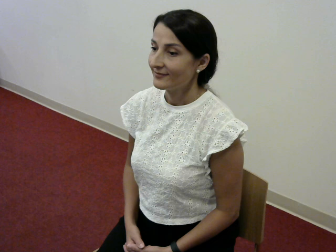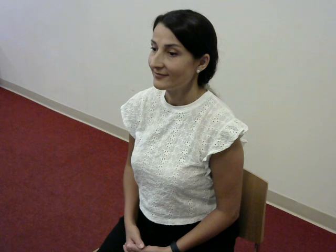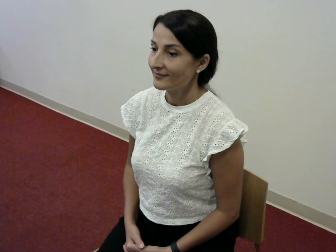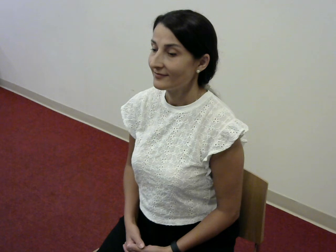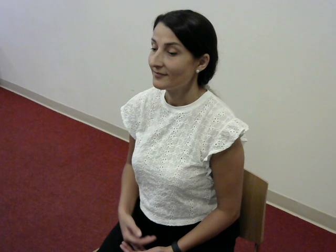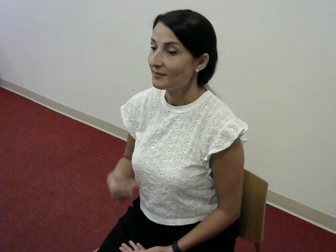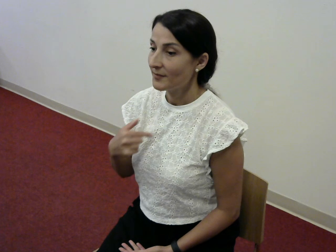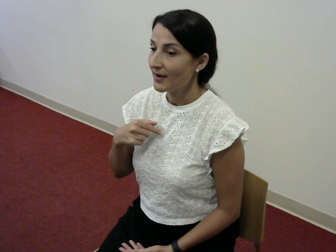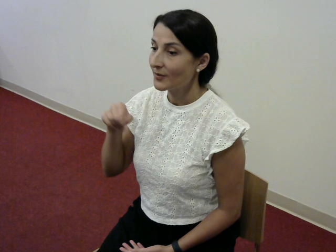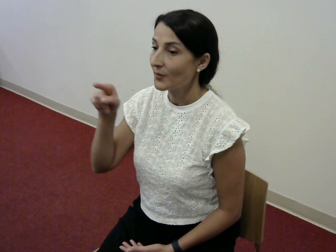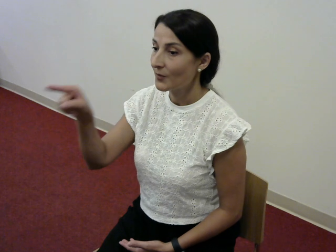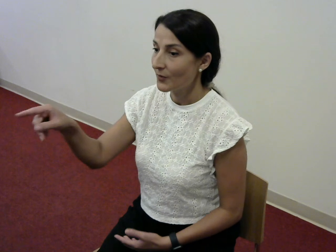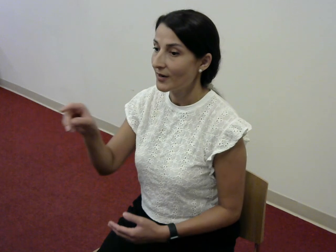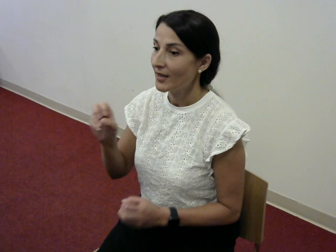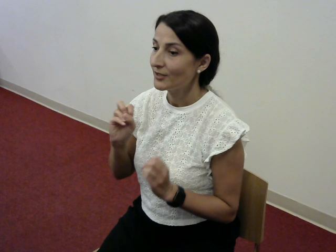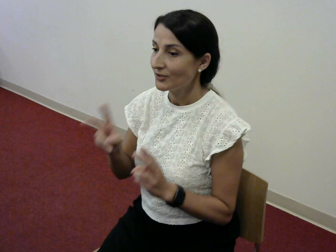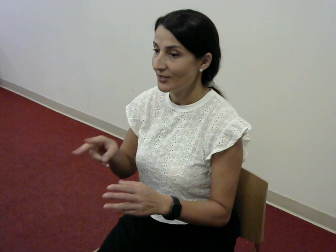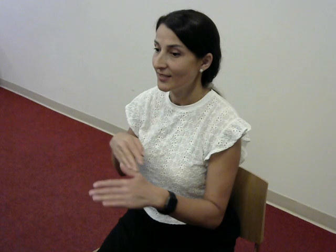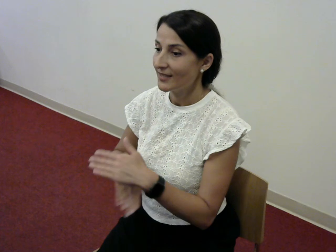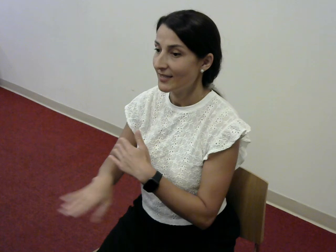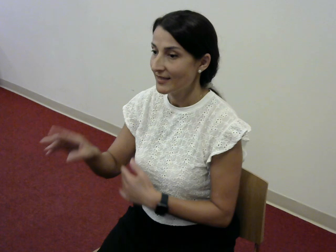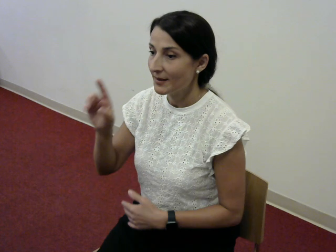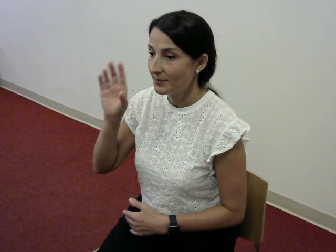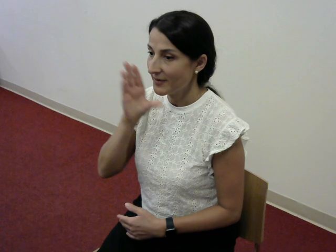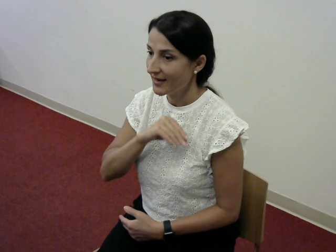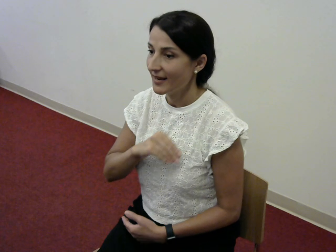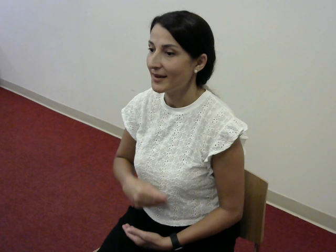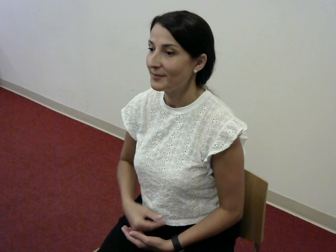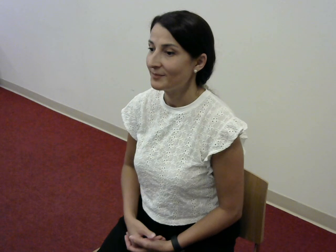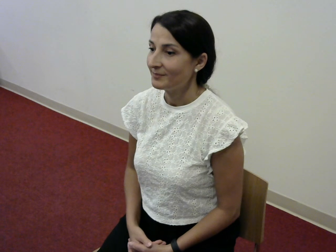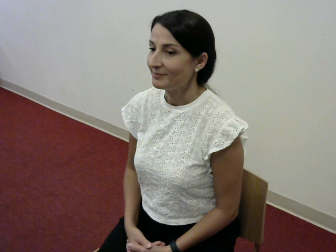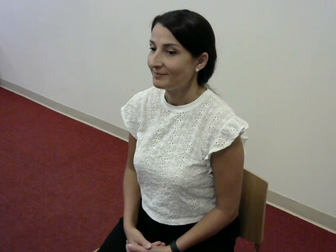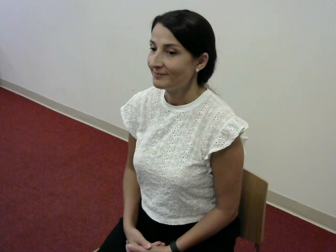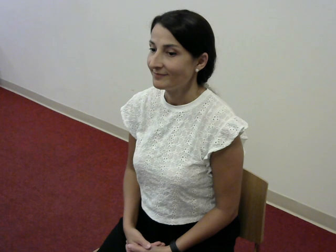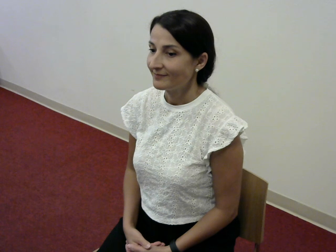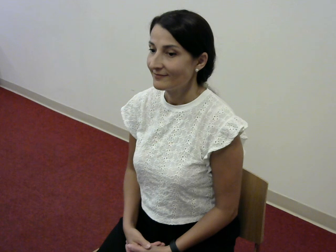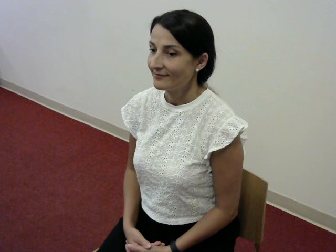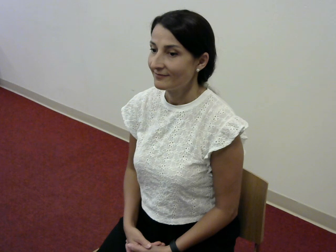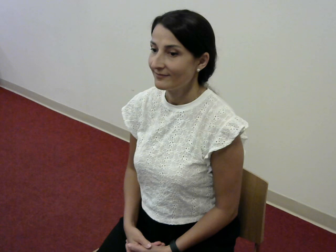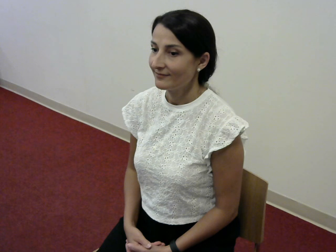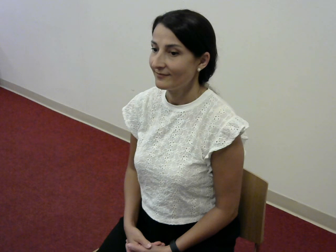Mən ora necə gedə bilərəm?